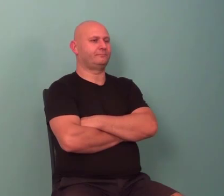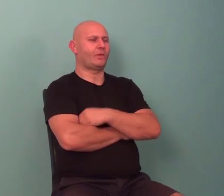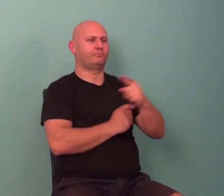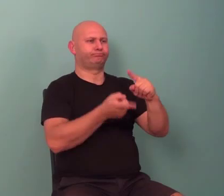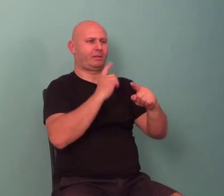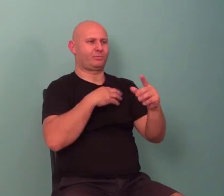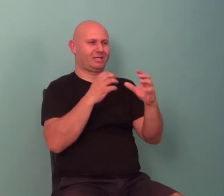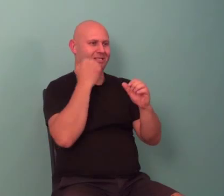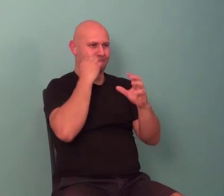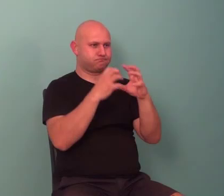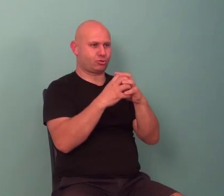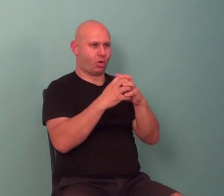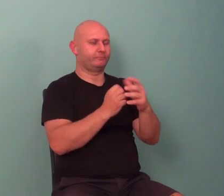Wcześniej było jabłko?